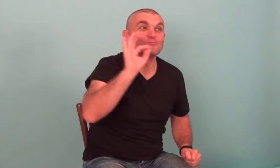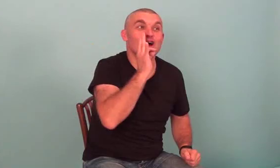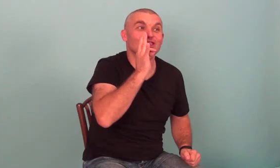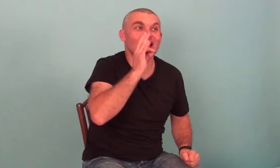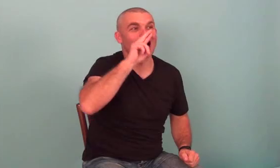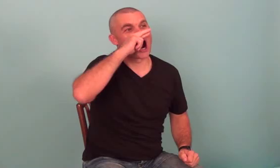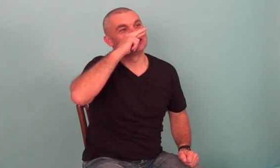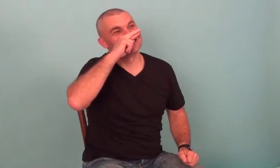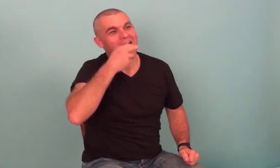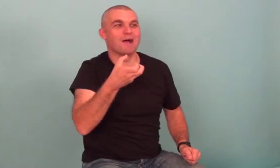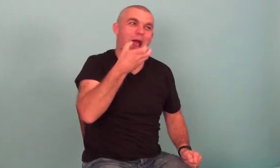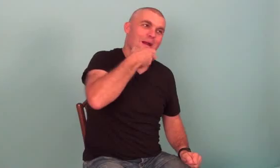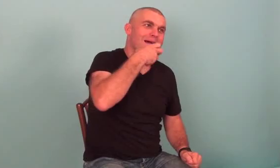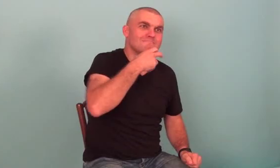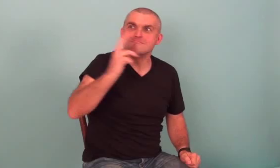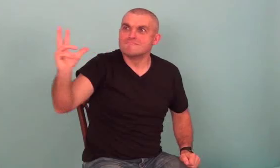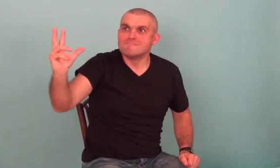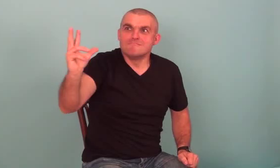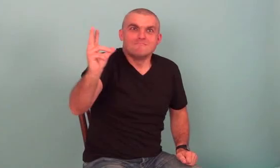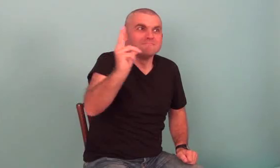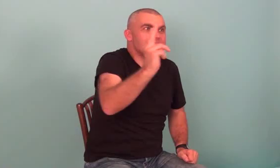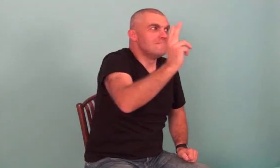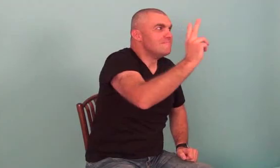Idą jedząc gruszki.